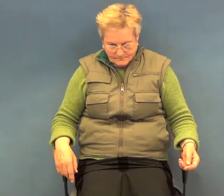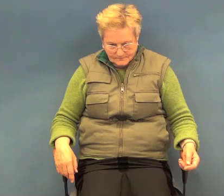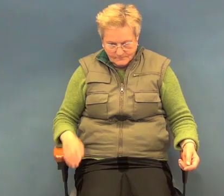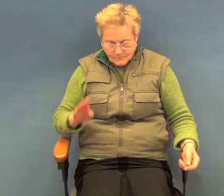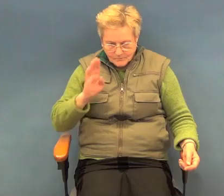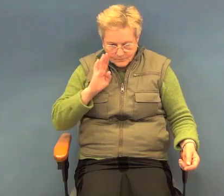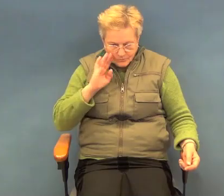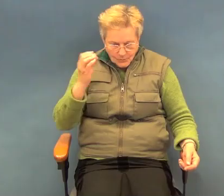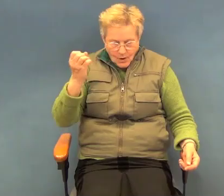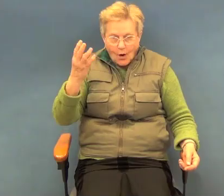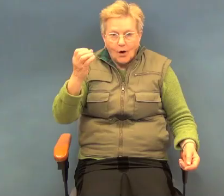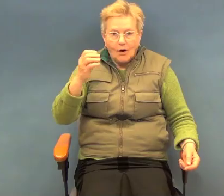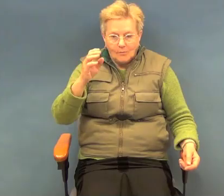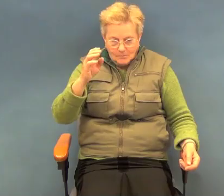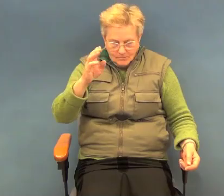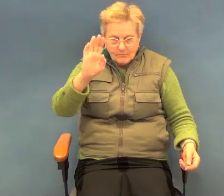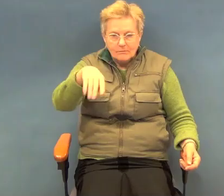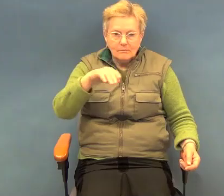To jest podobne do pociągu...